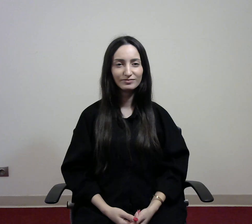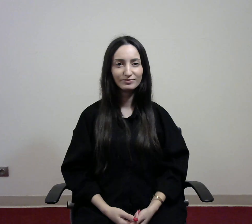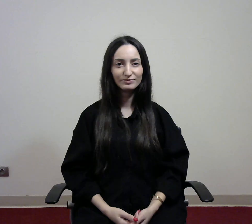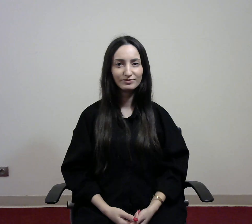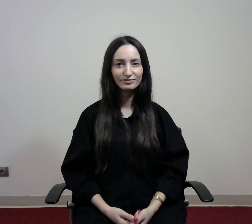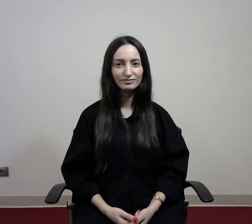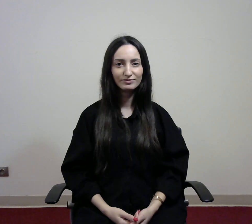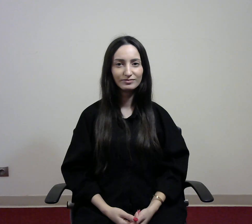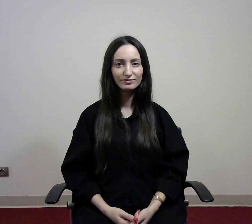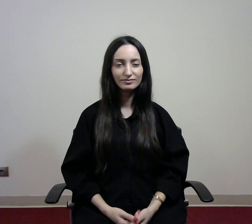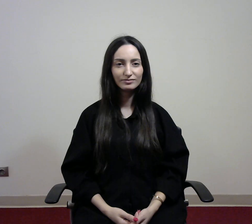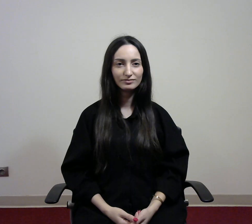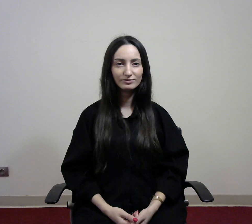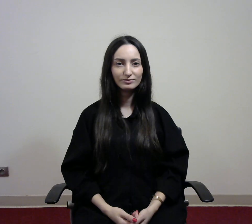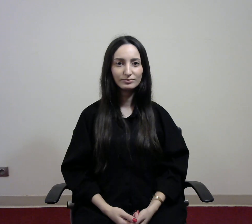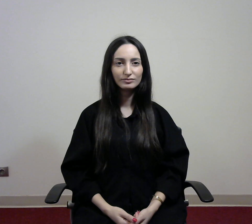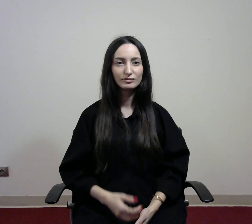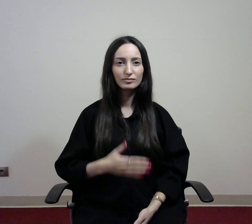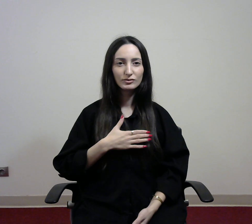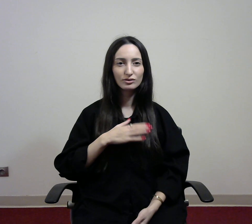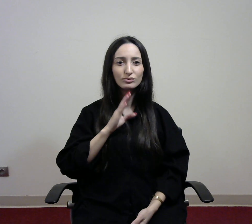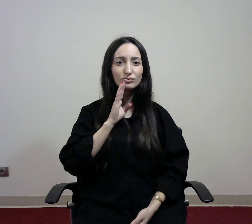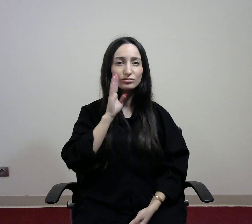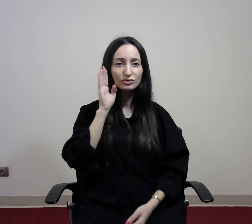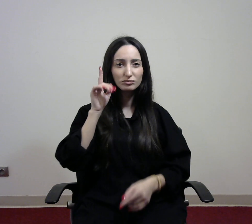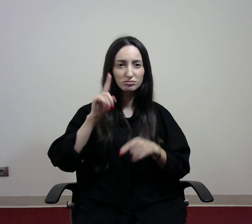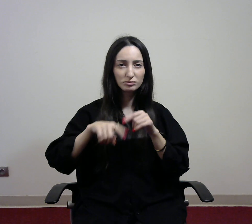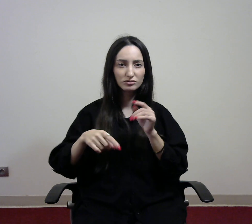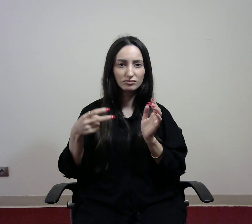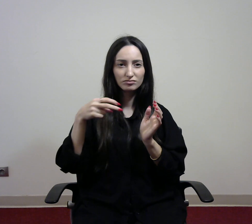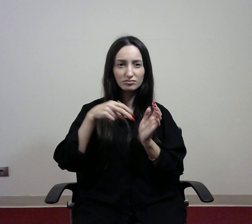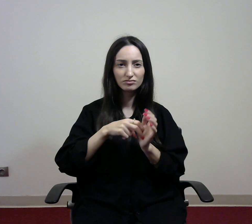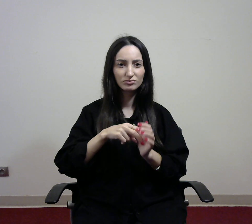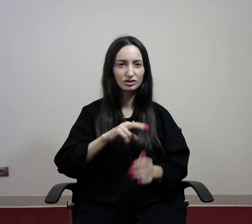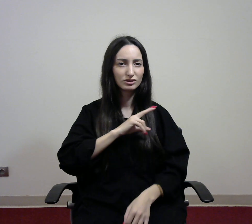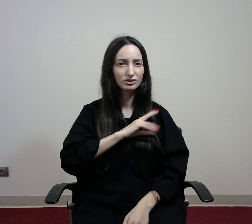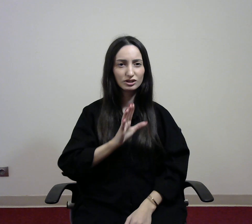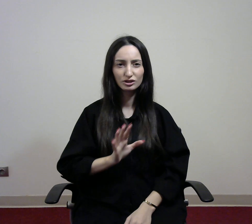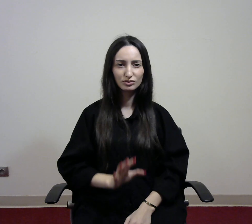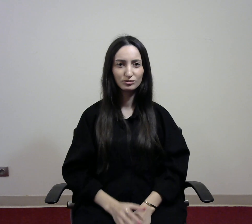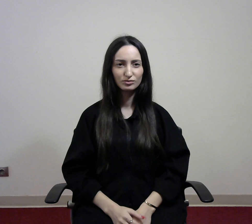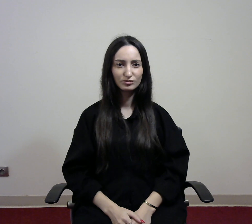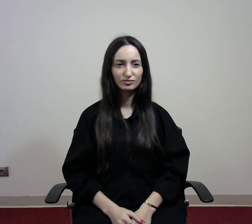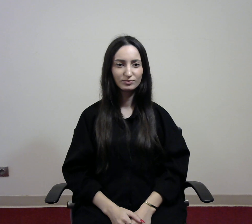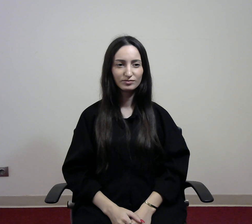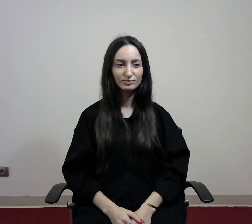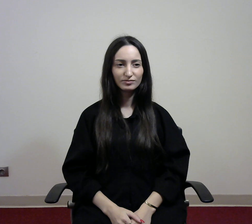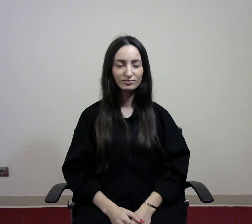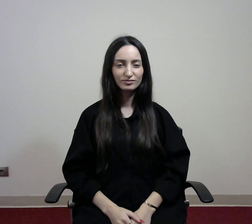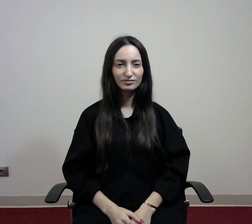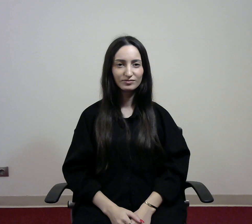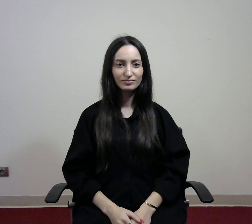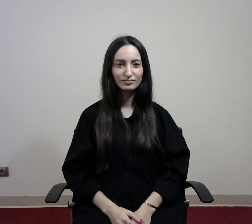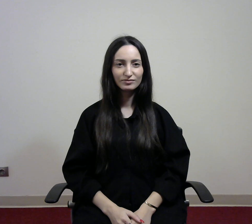Mən səhərlər tez durmağı sevmirəm